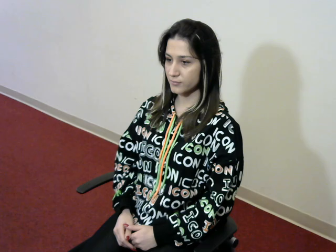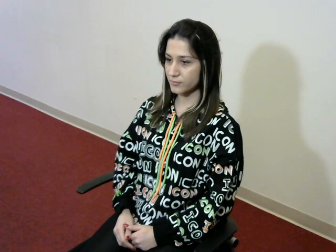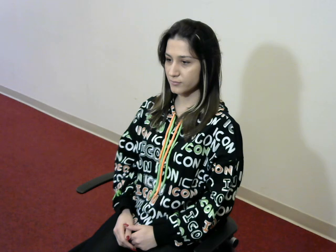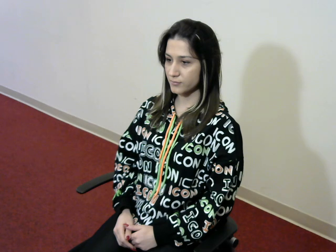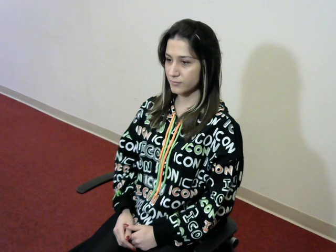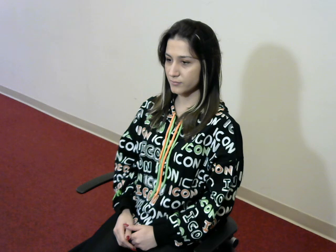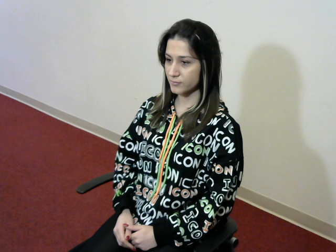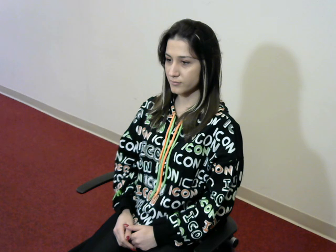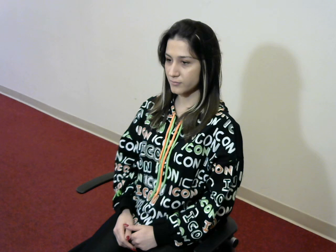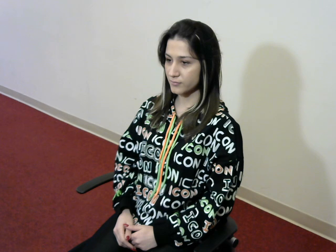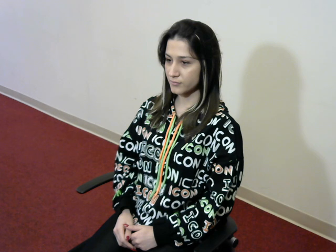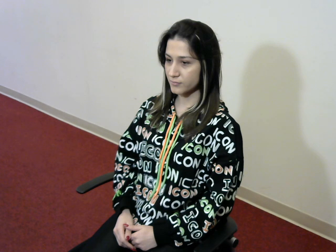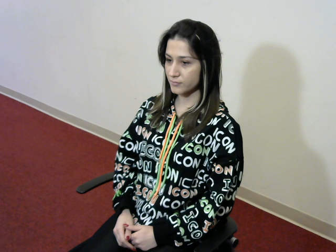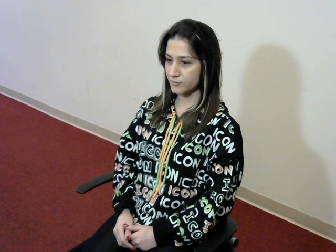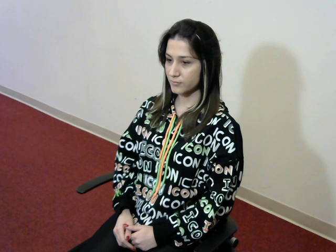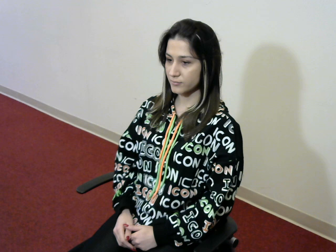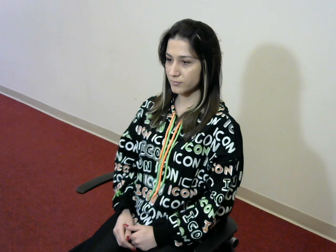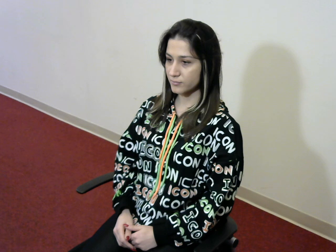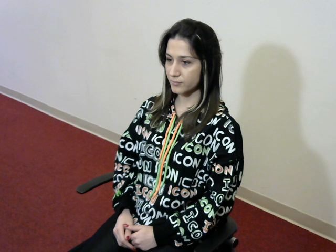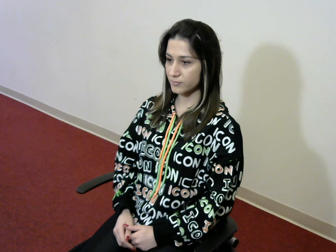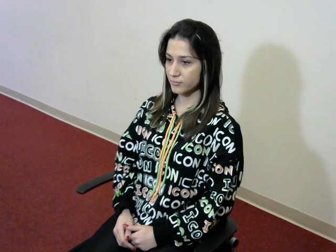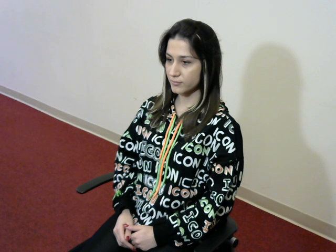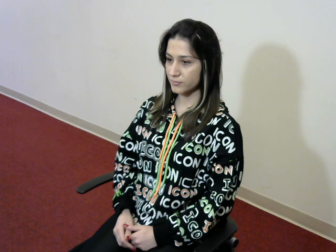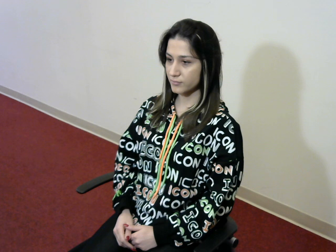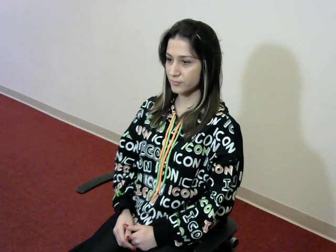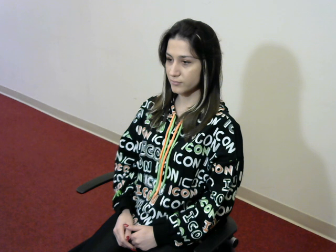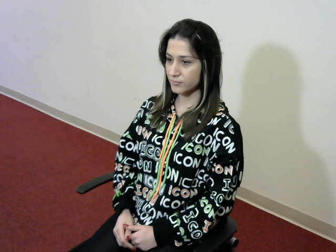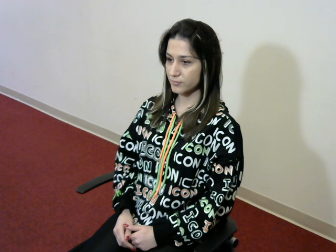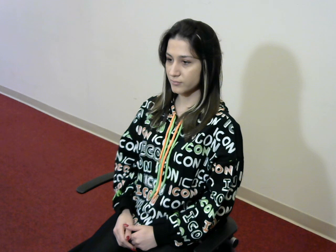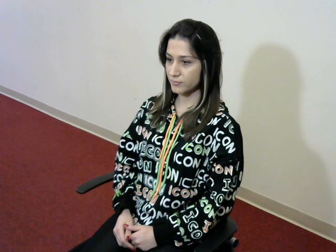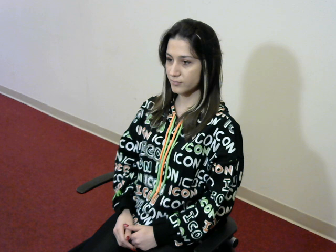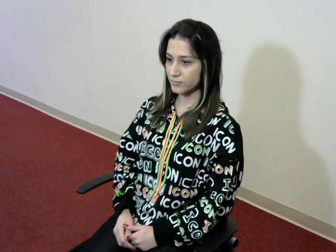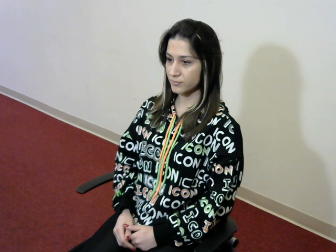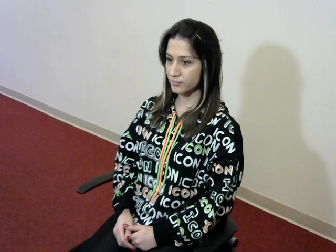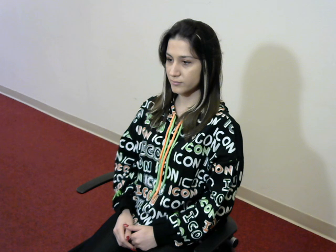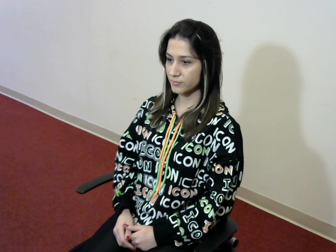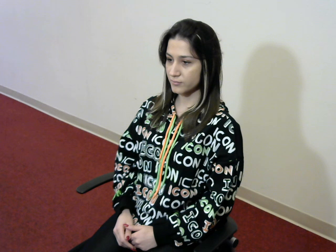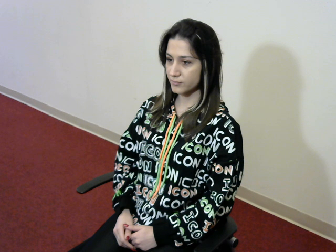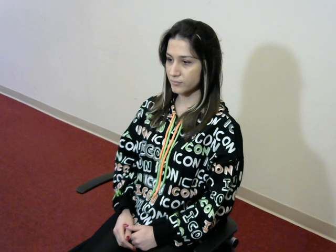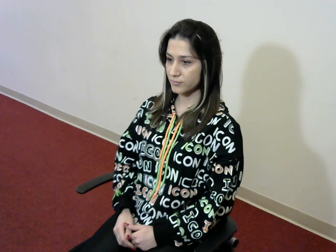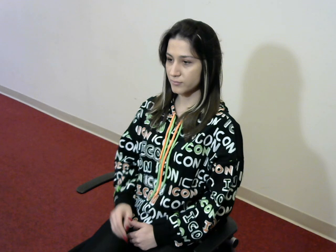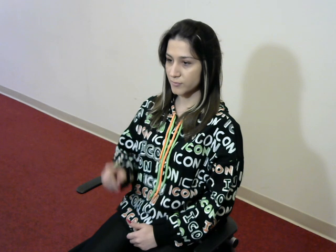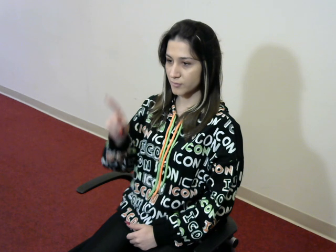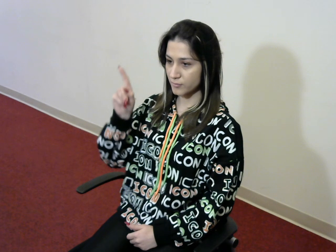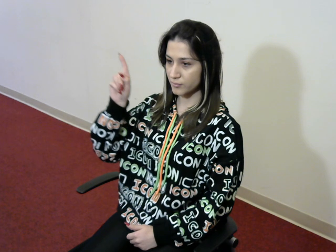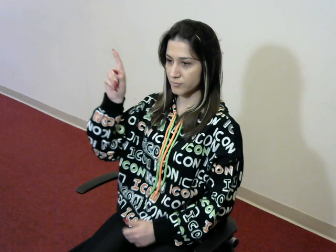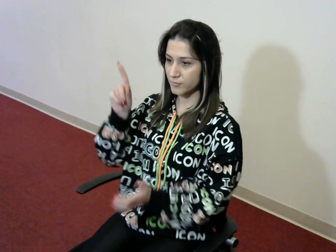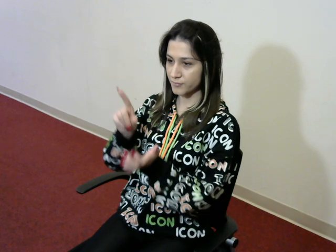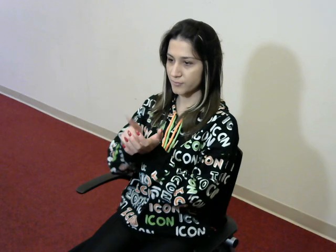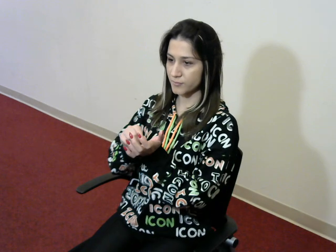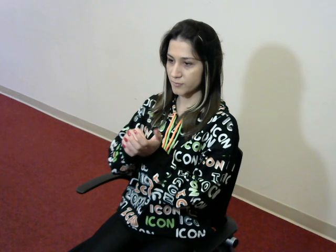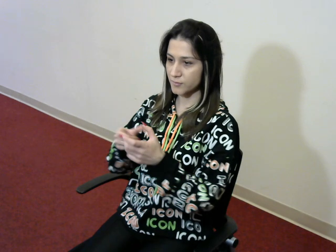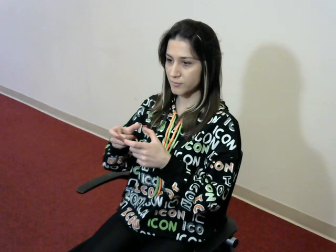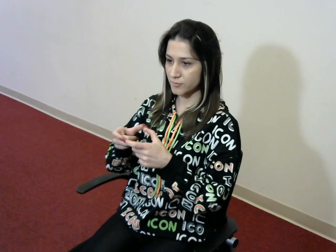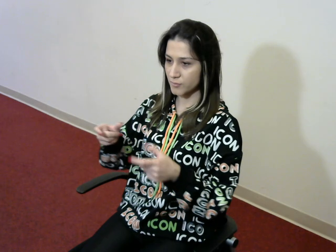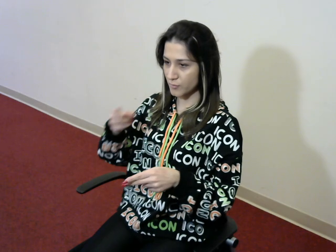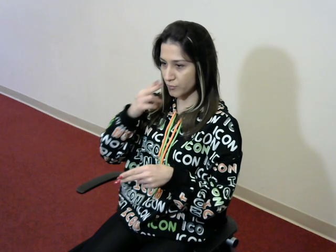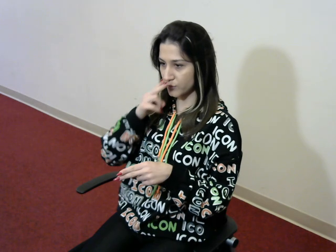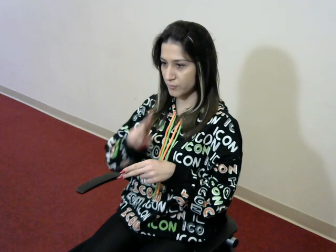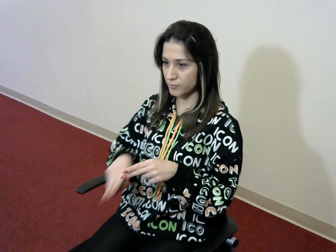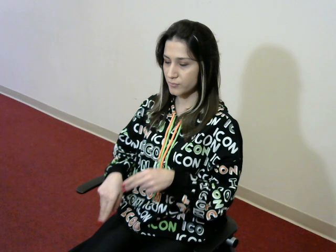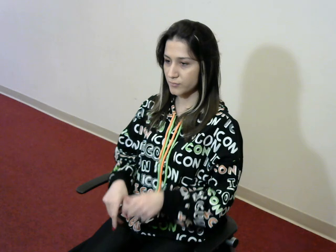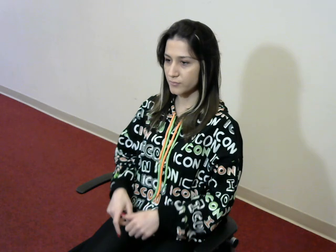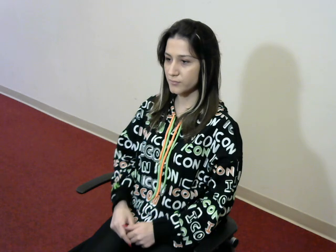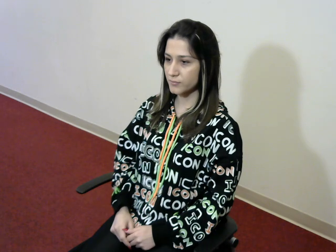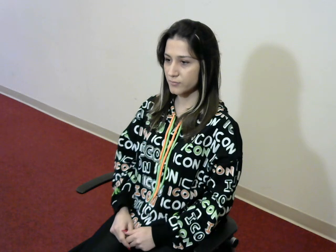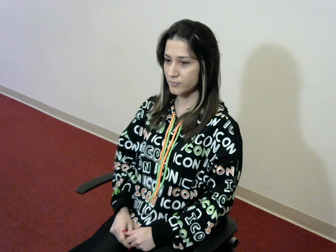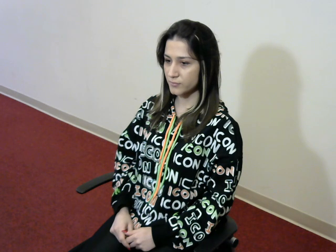O pensiya kartını itirib